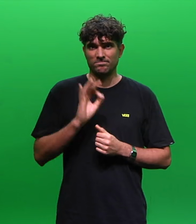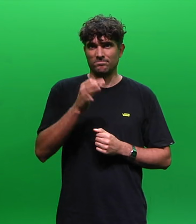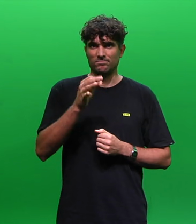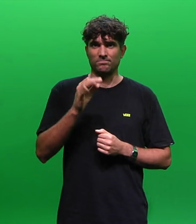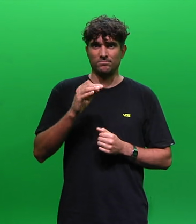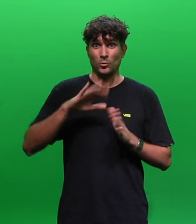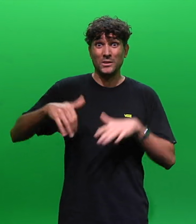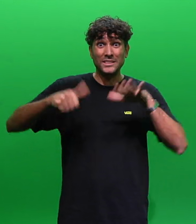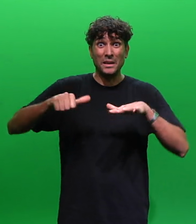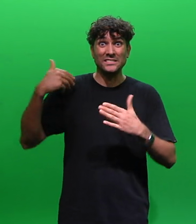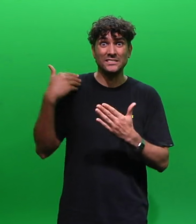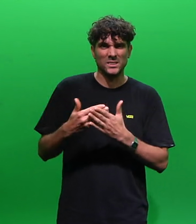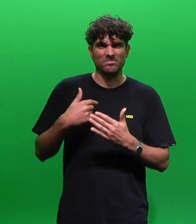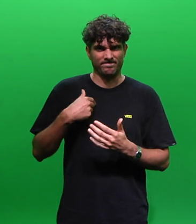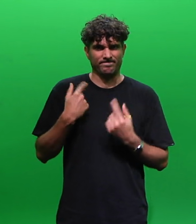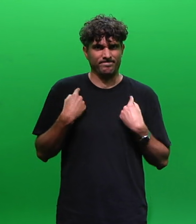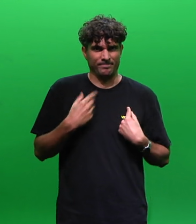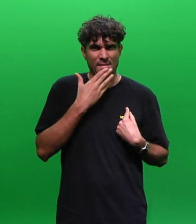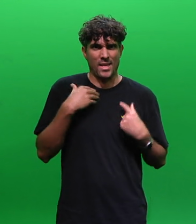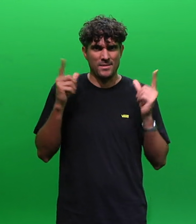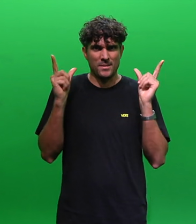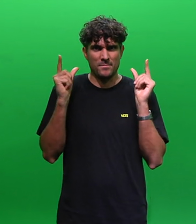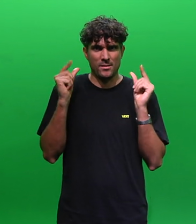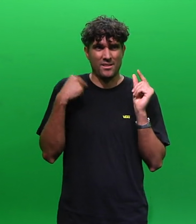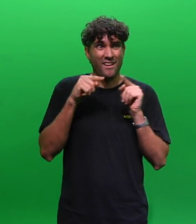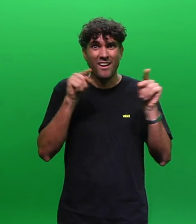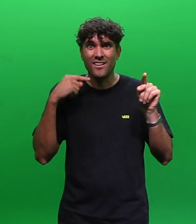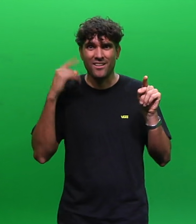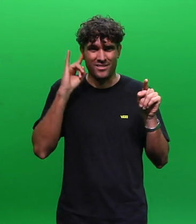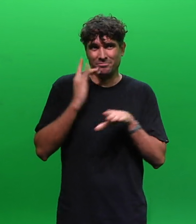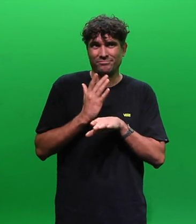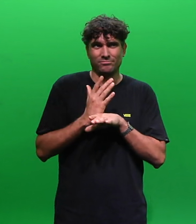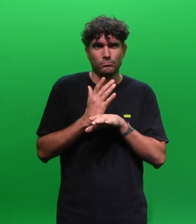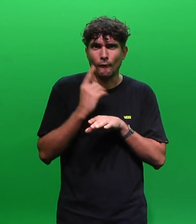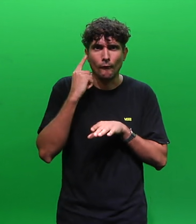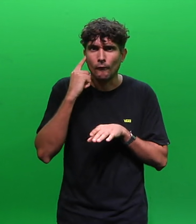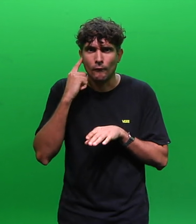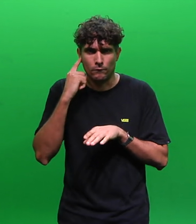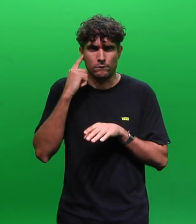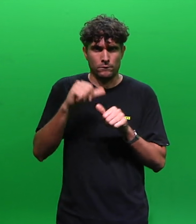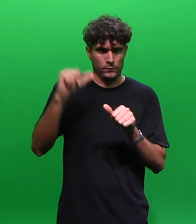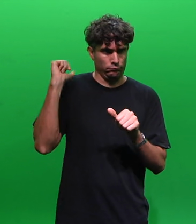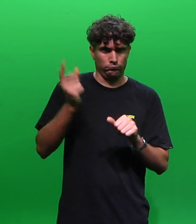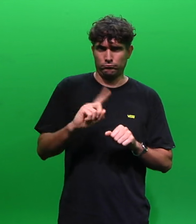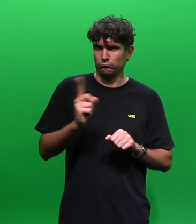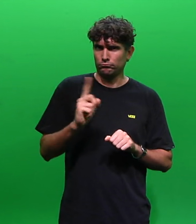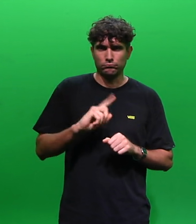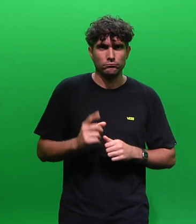Sí, durant els últims sis mesos em sembla que perdut audició, perquè hi havia sorolls que sempre sentia i ara no, no m'havia passat això.